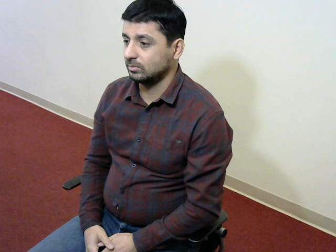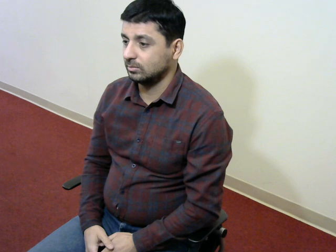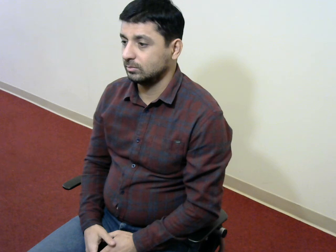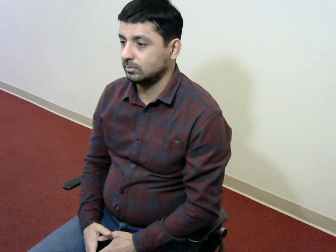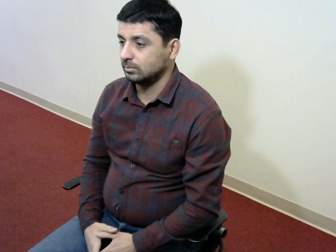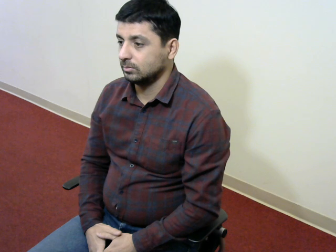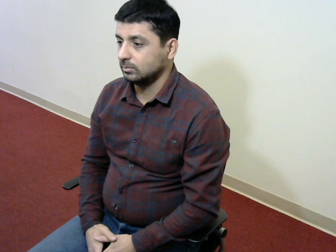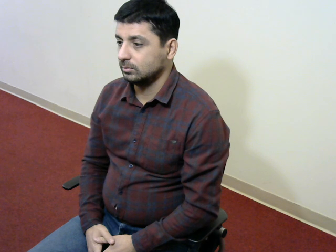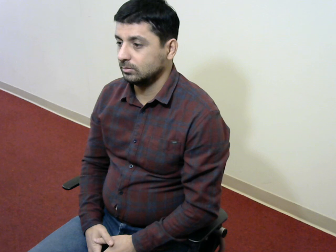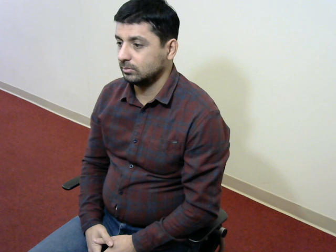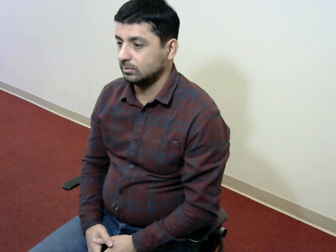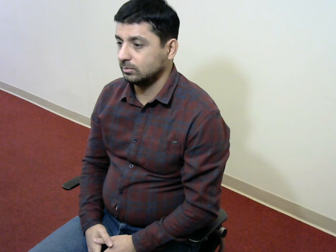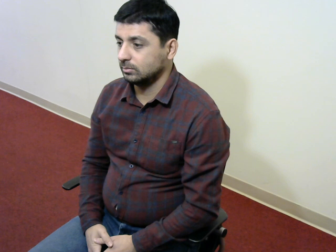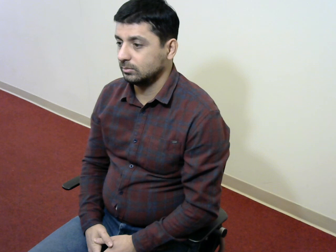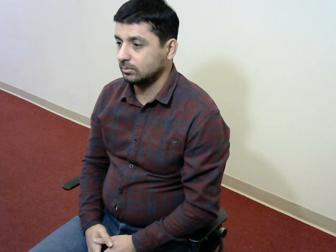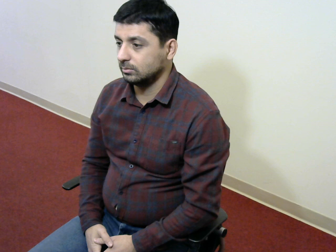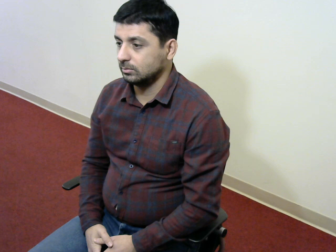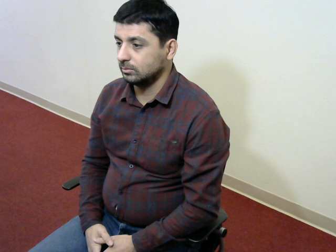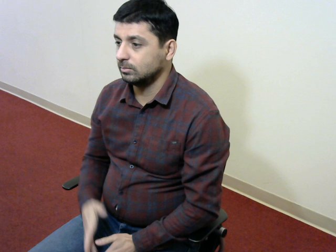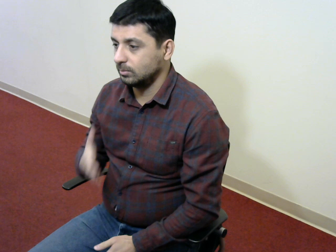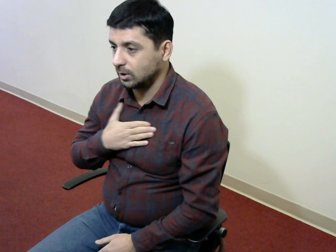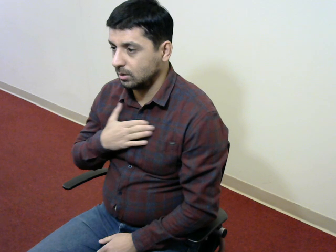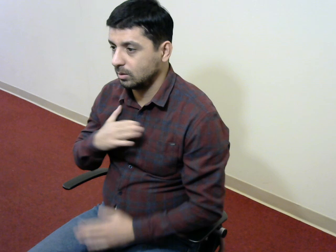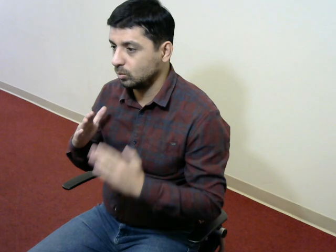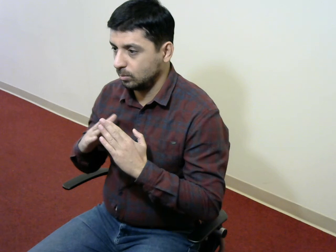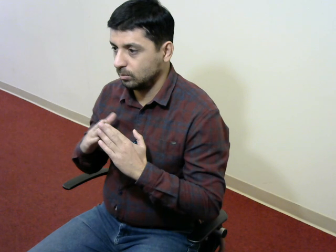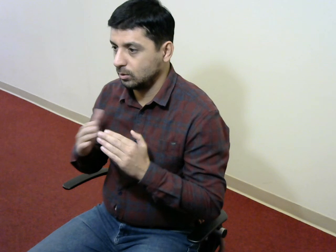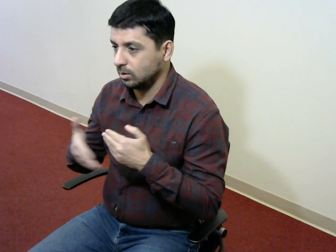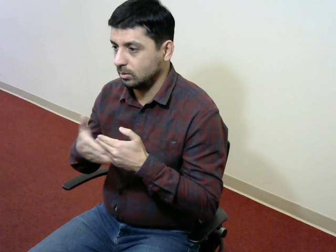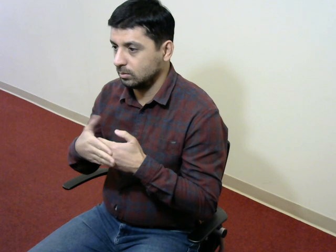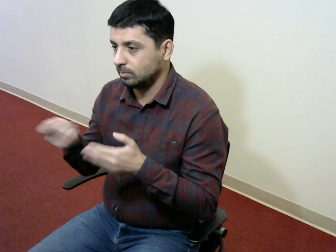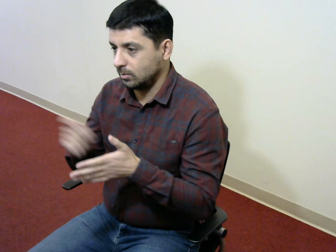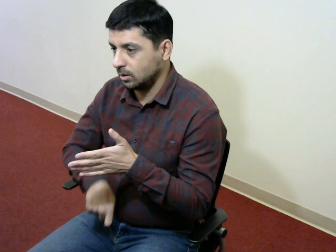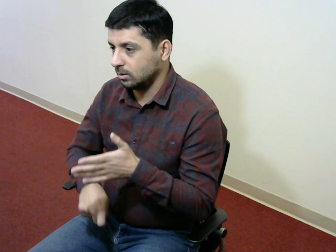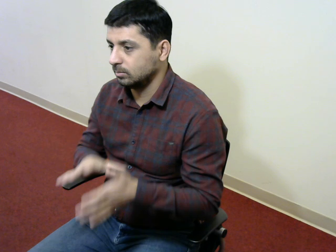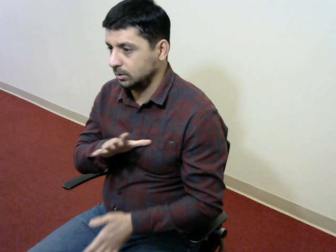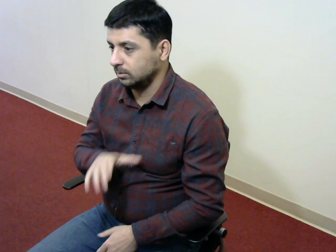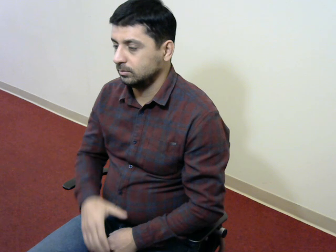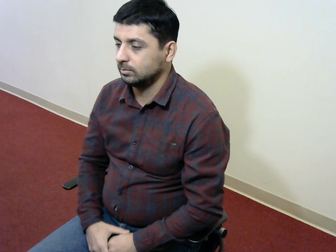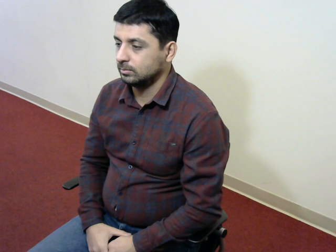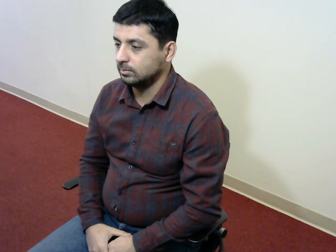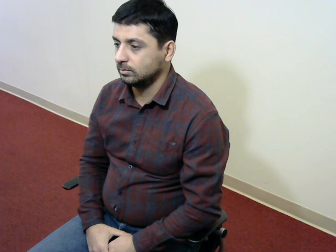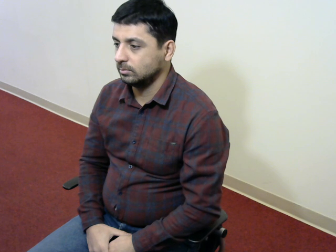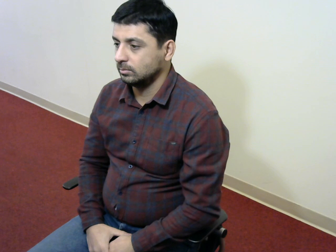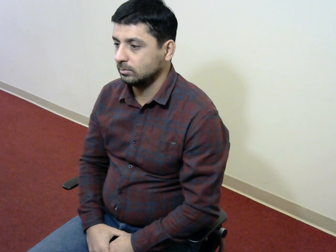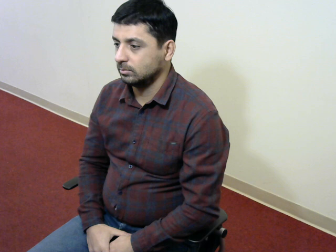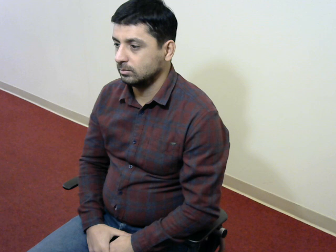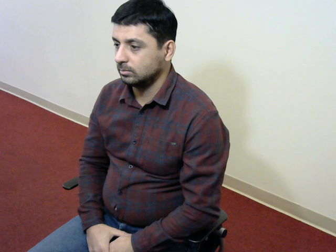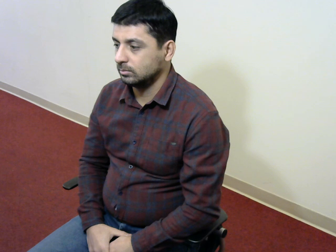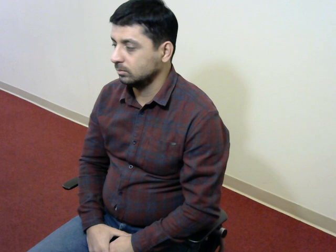Mən evin qapısını bağlamışam